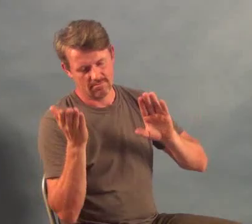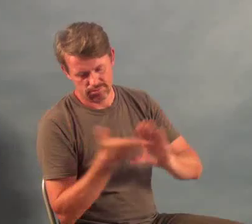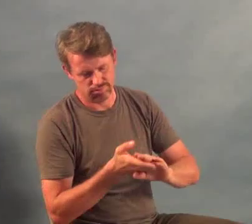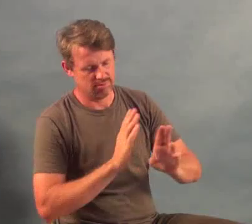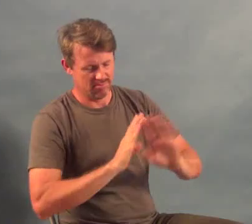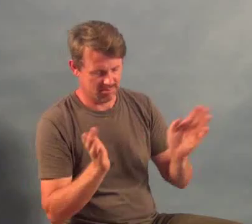Koniec.